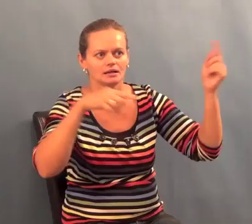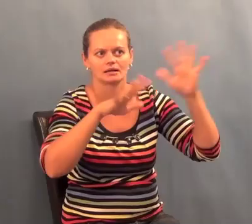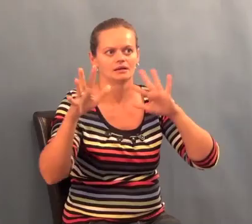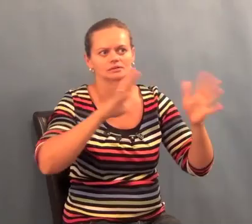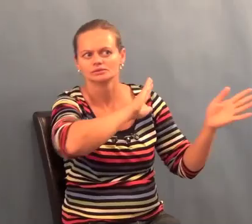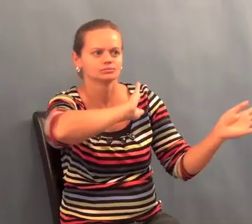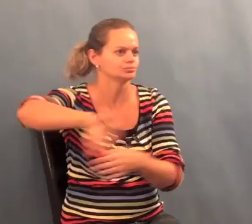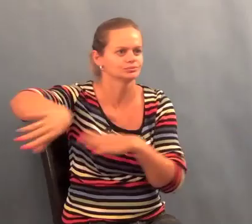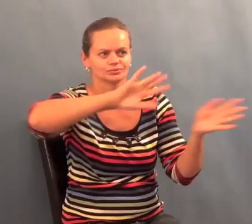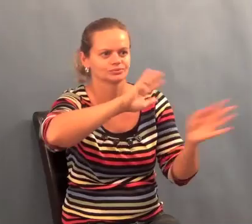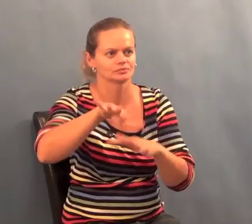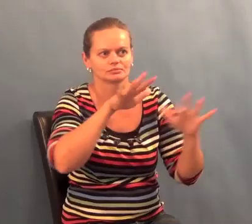Wszystkich ewakuowano.